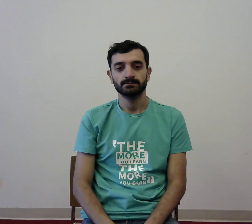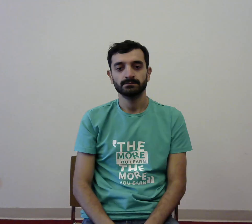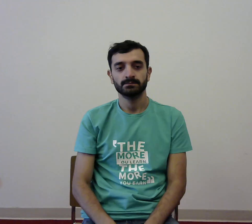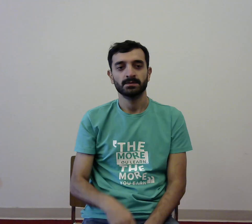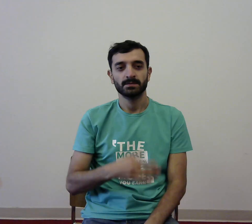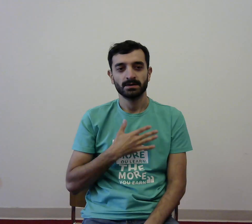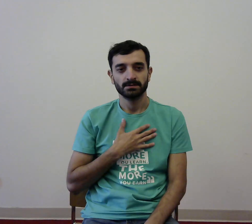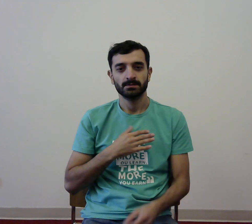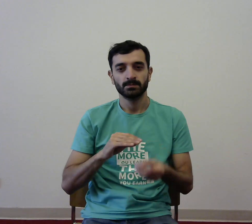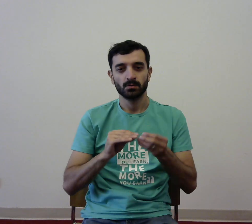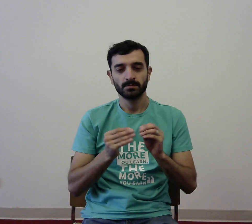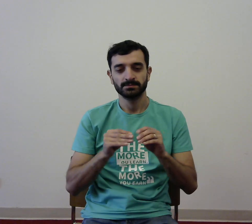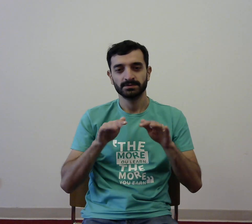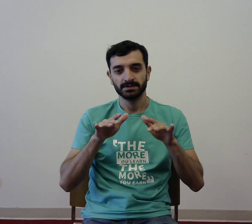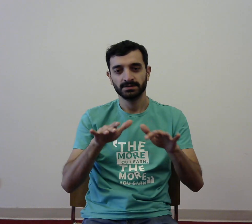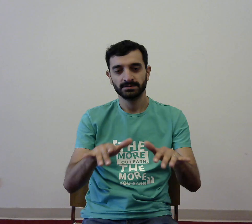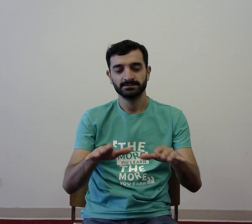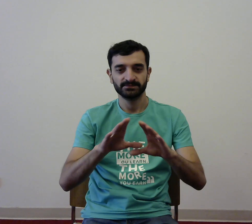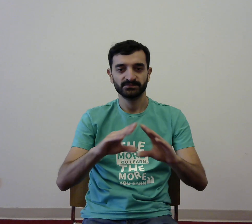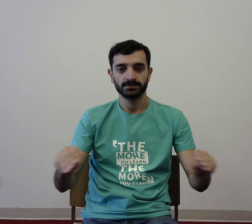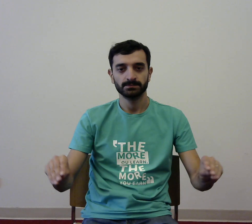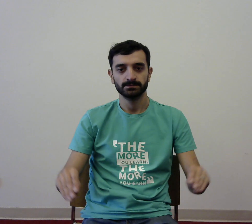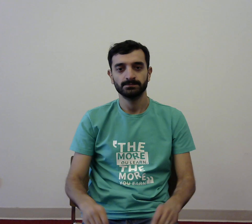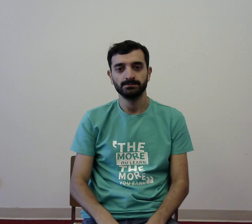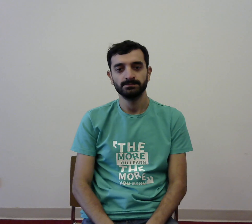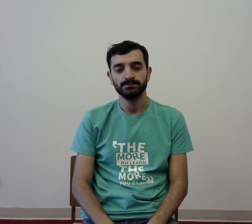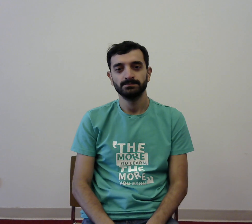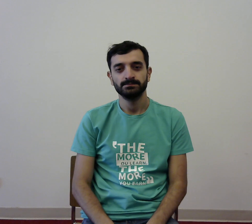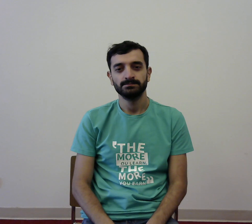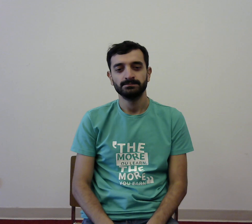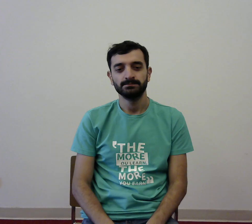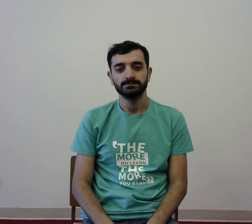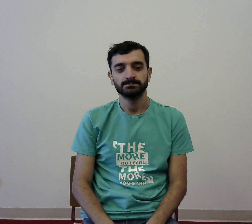Mənim problemim həll olundu